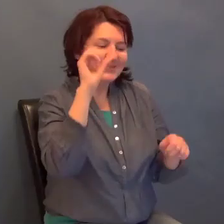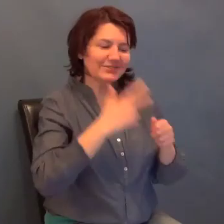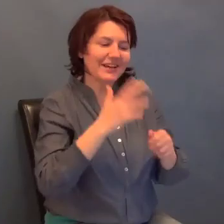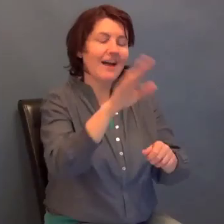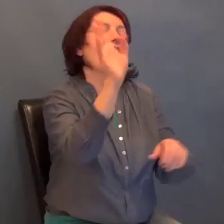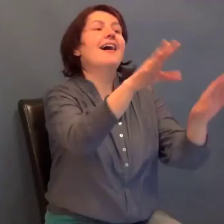Szósta trzydzieści...